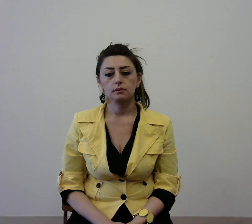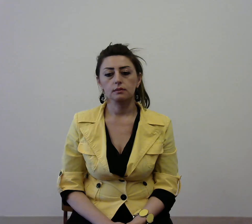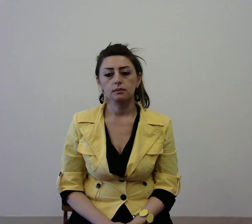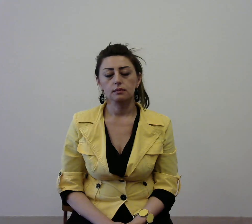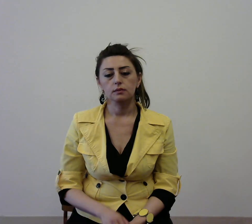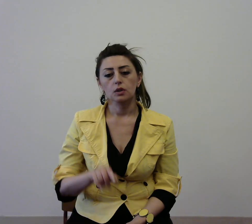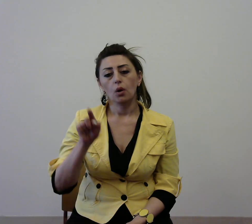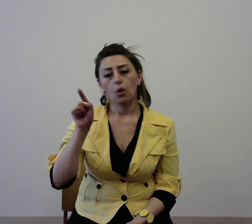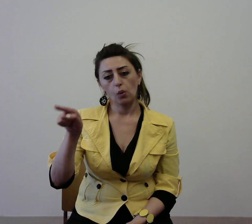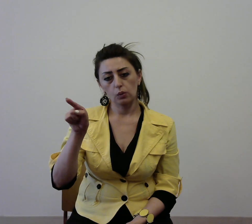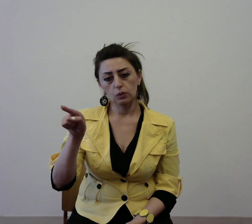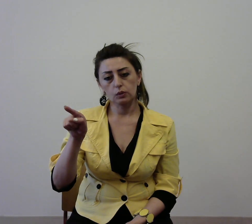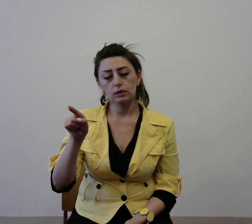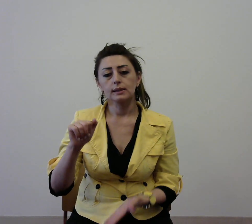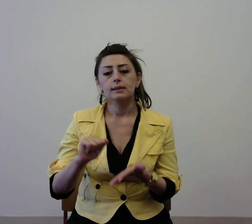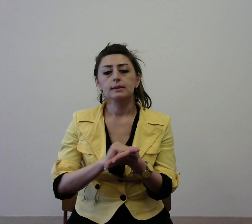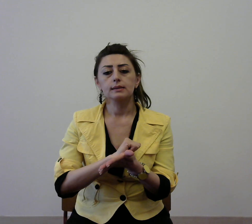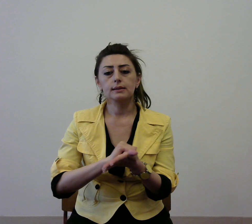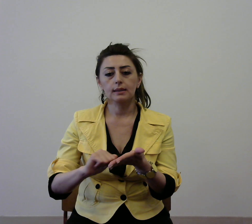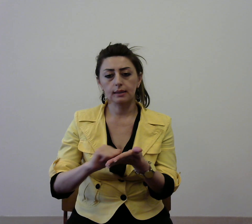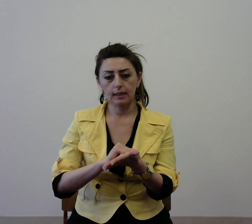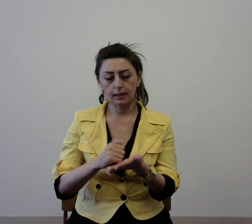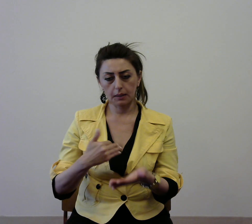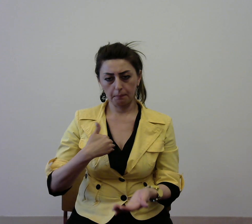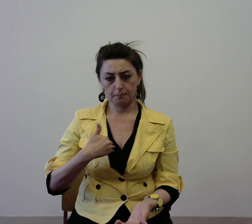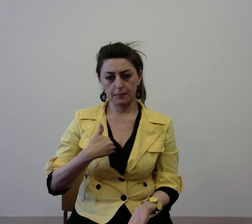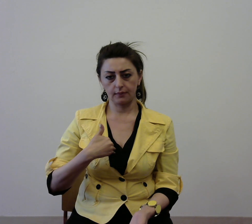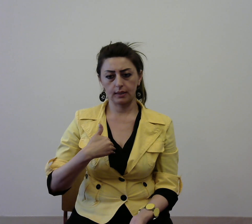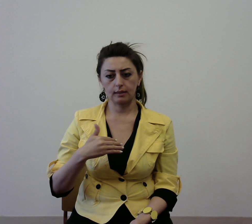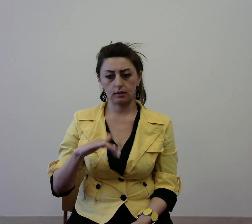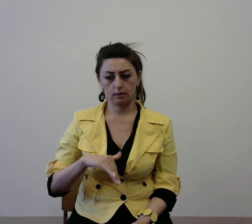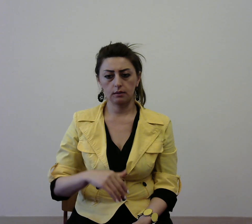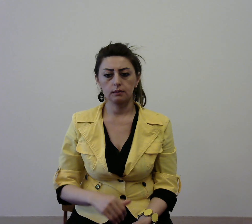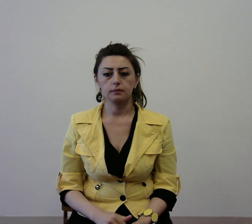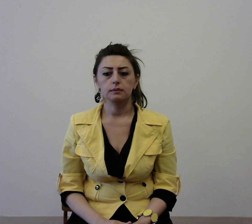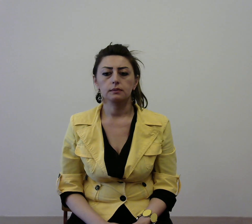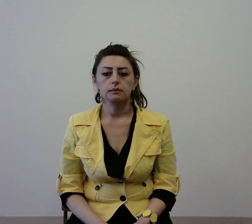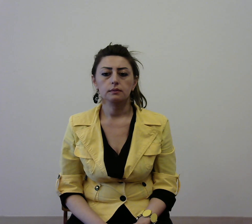Onun sənədləri məndədir